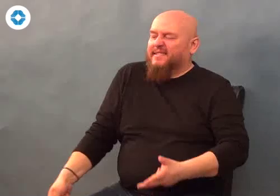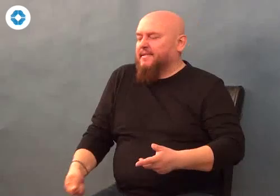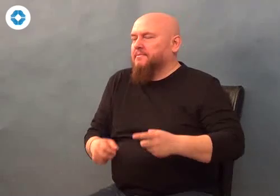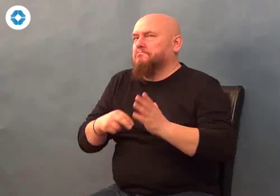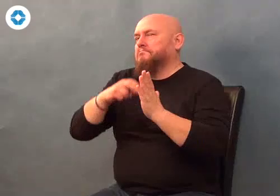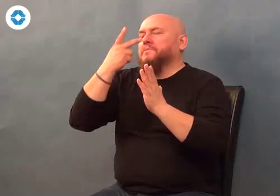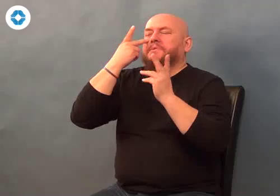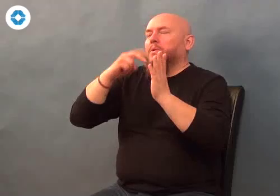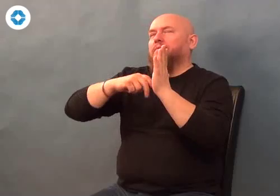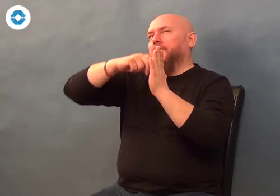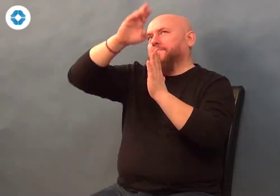Mężczyzna nie zwraca na nich uwagi i wchodzi na drzewo.